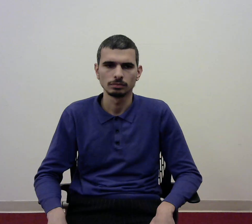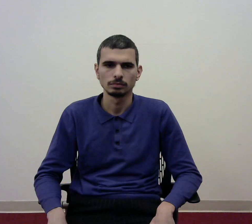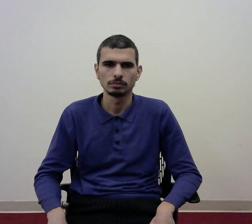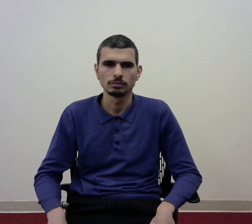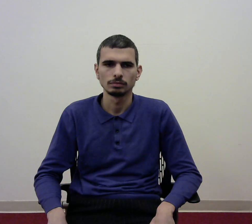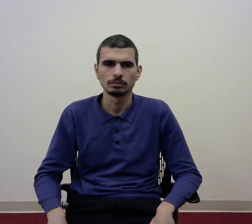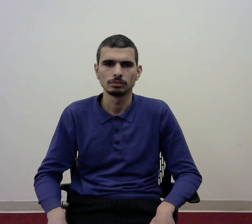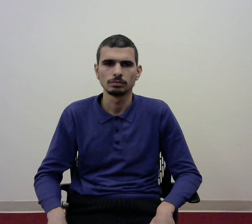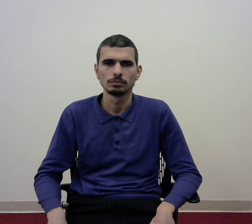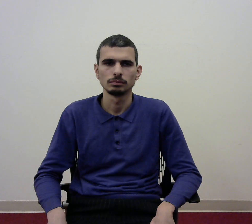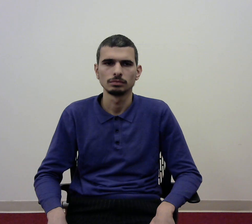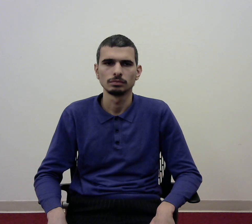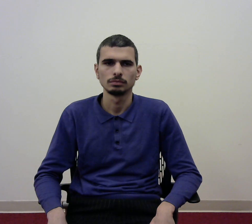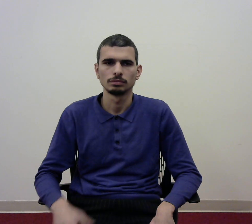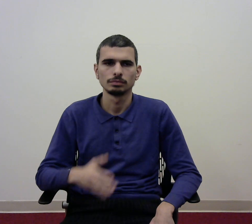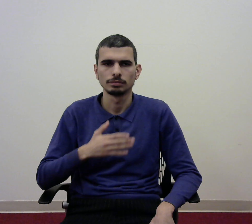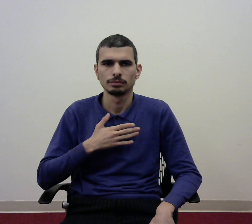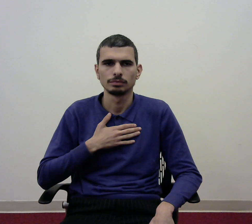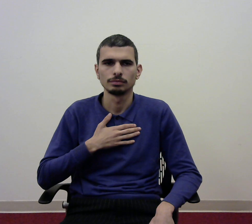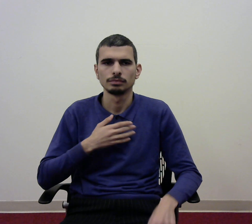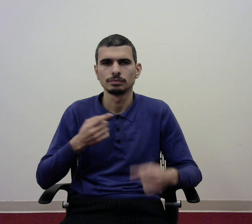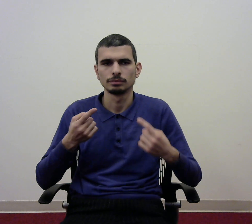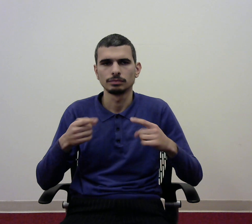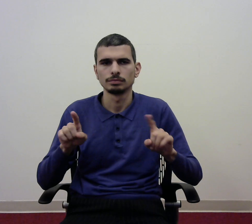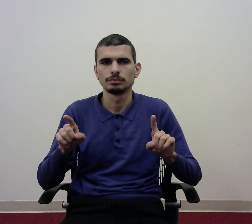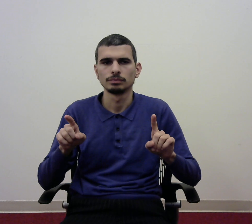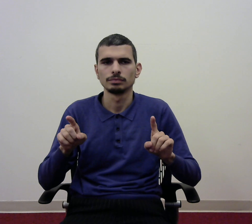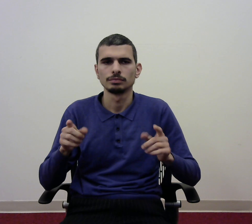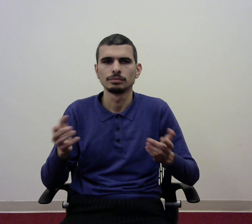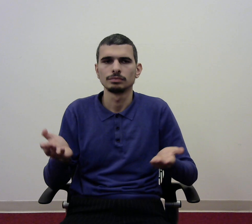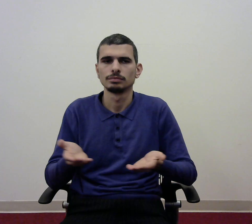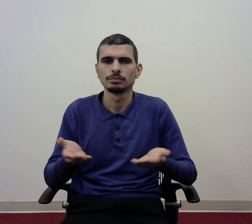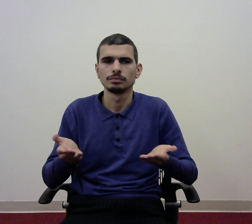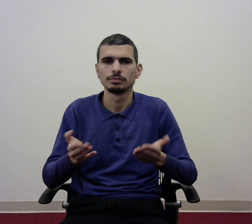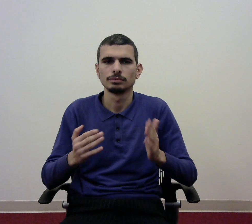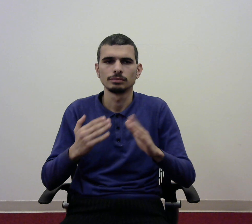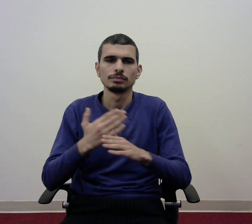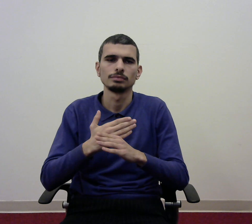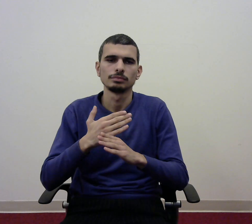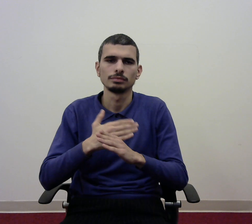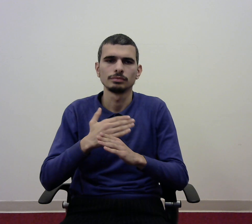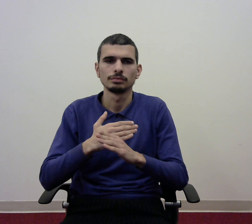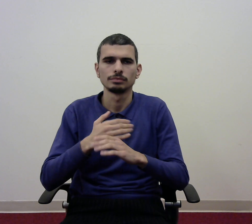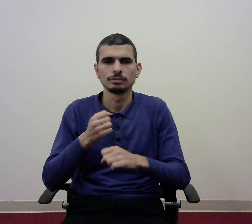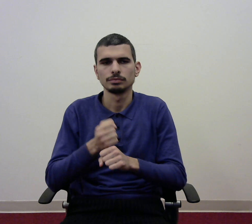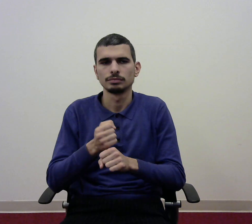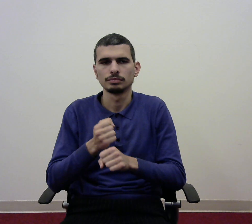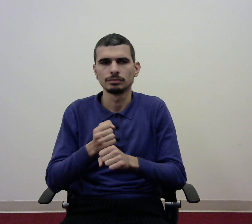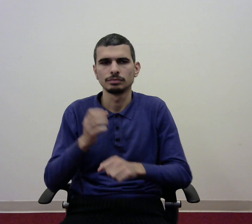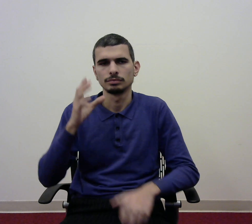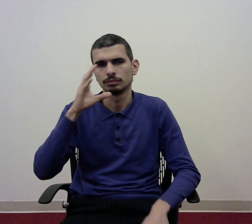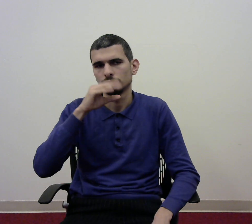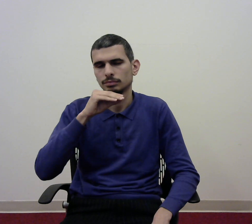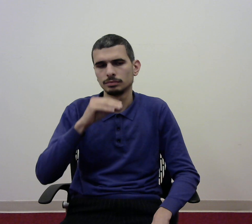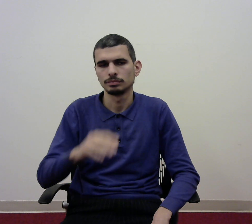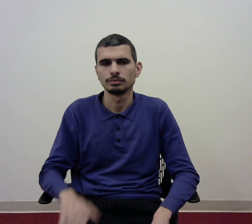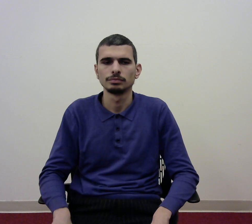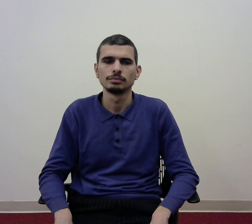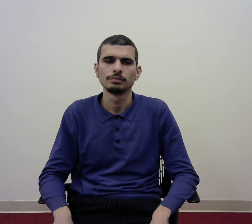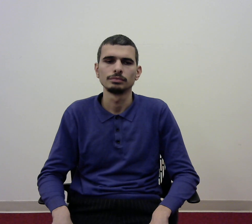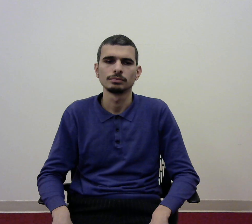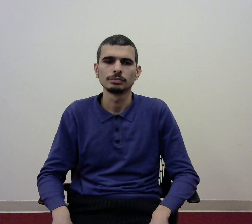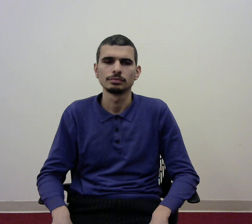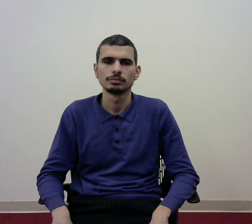Mənə başqa hansı köməkliyi edə bilərsiniz?